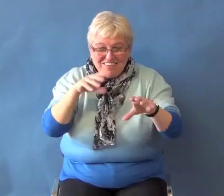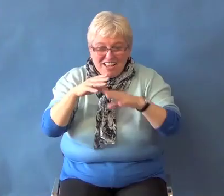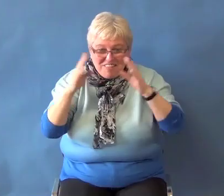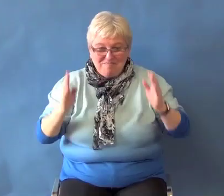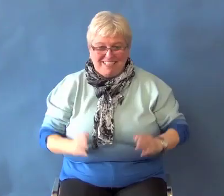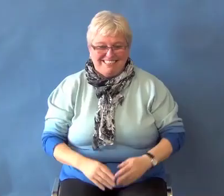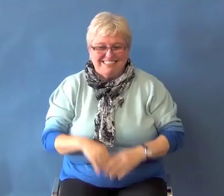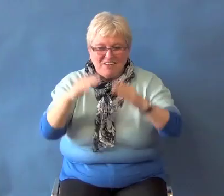Schował się w domku.